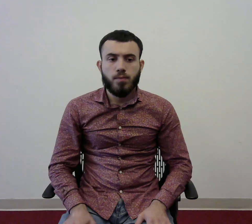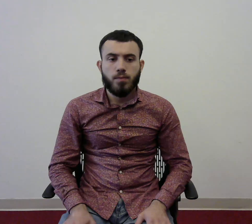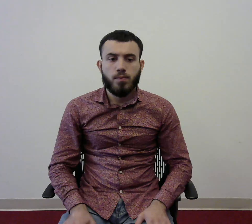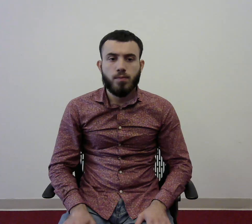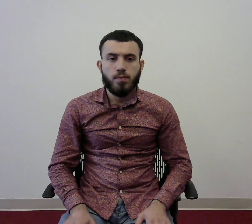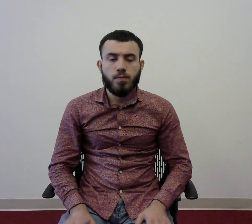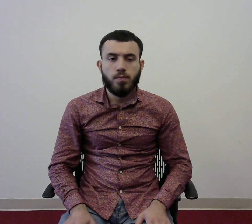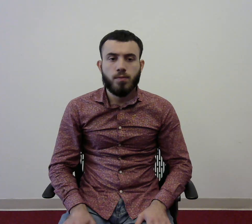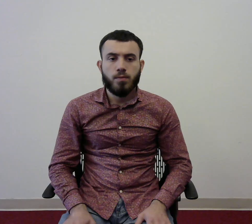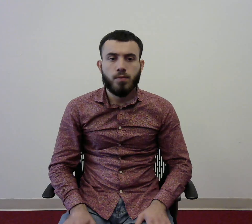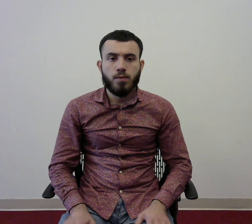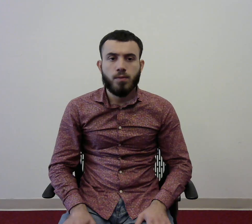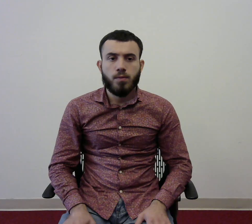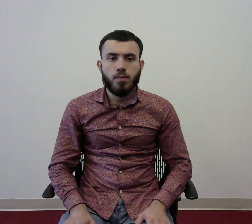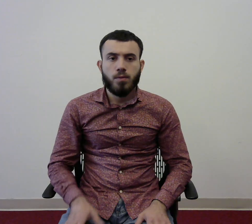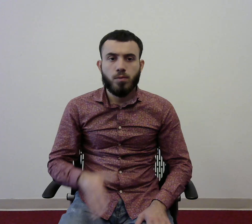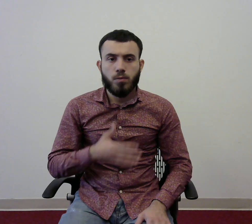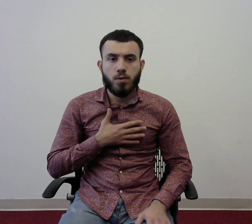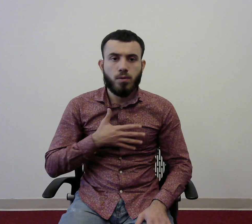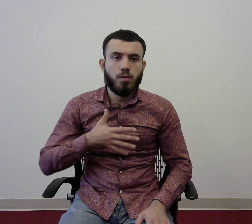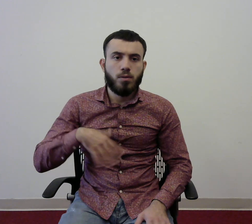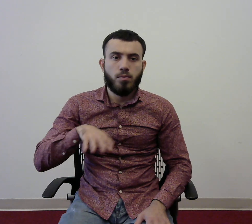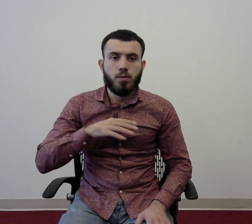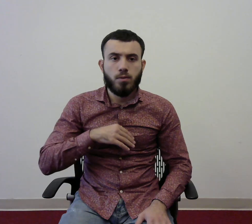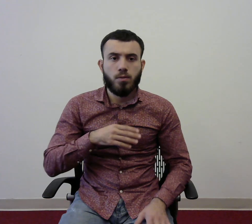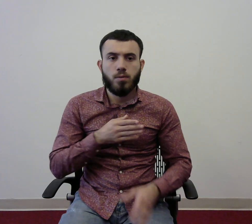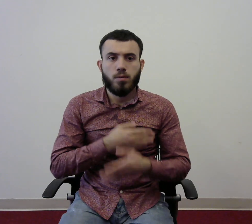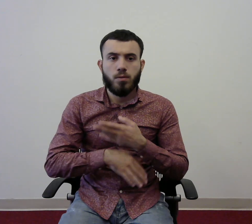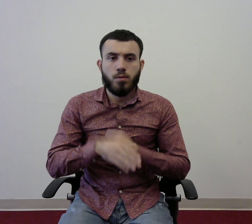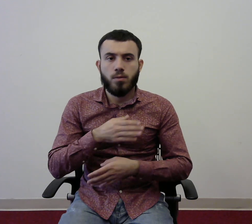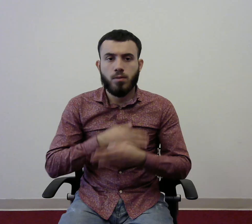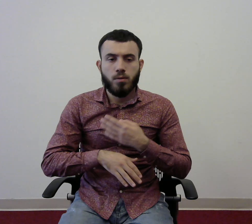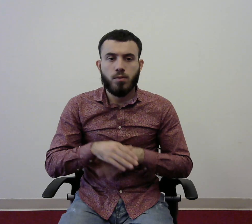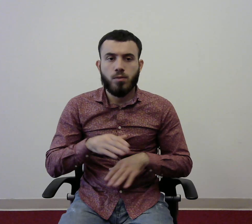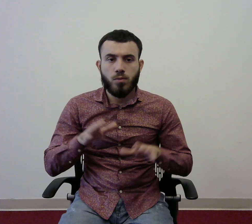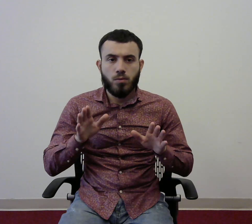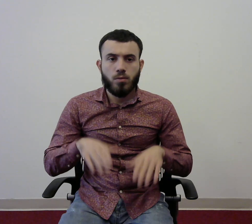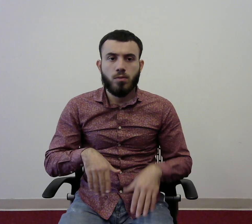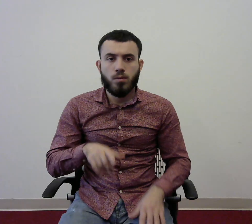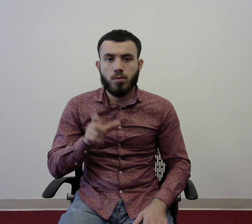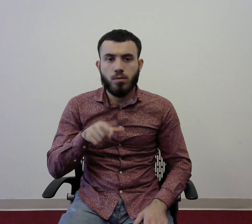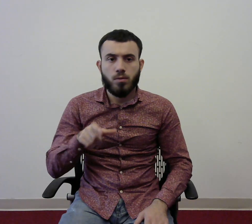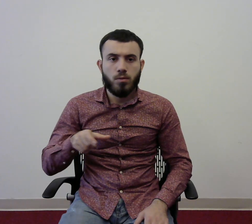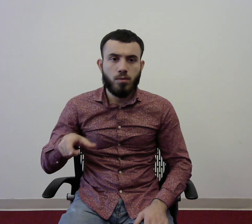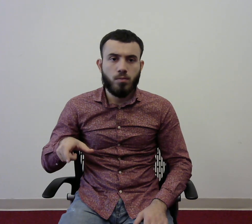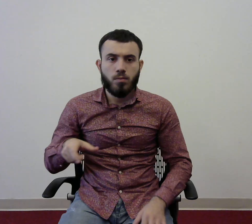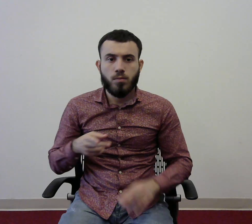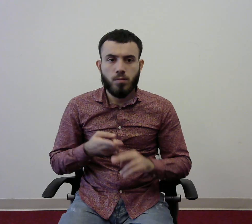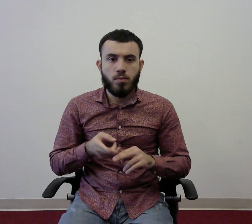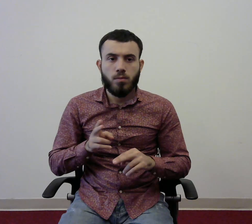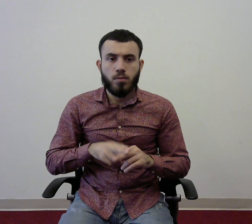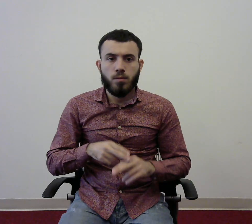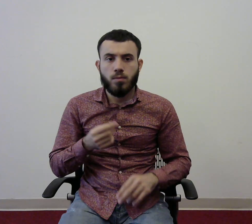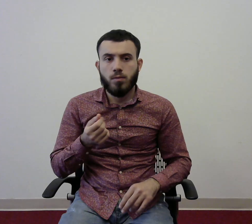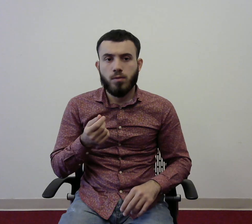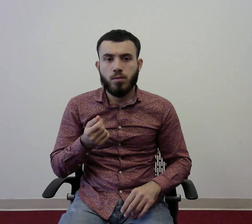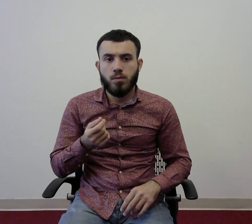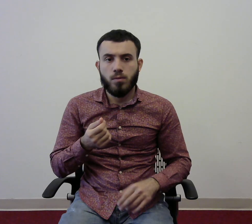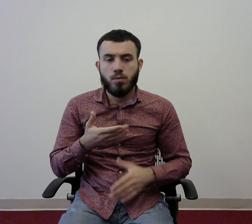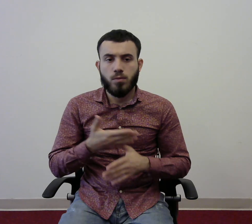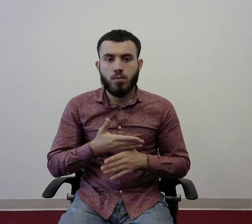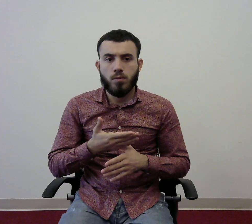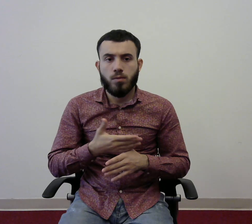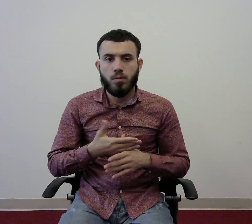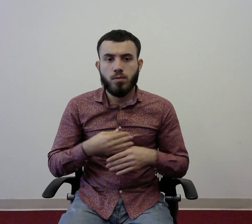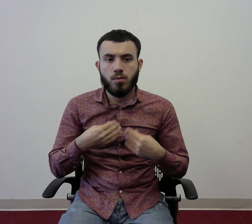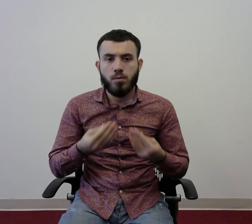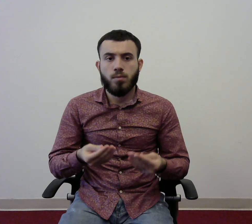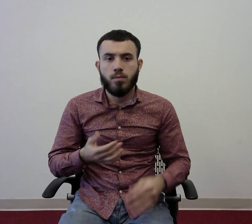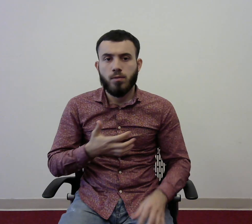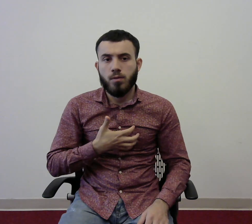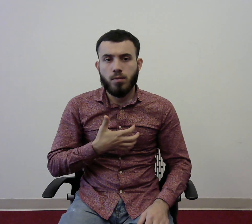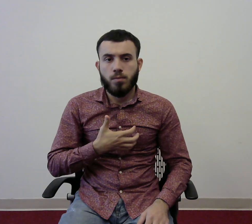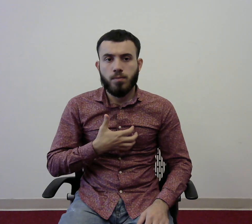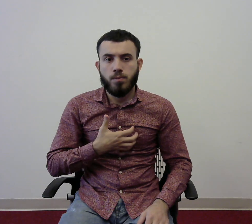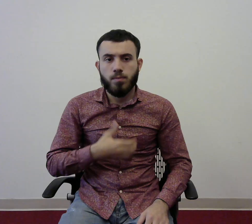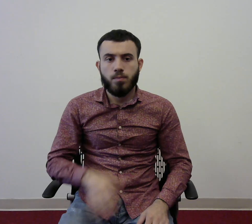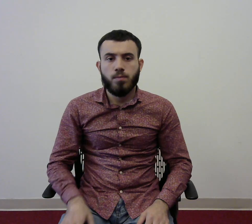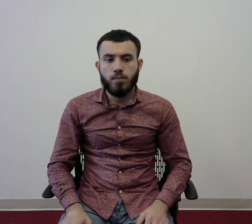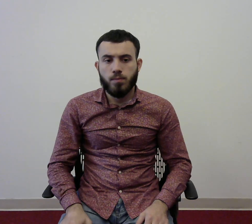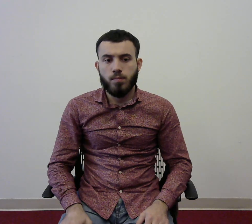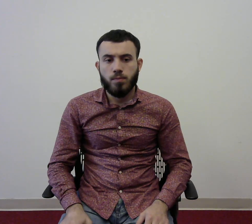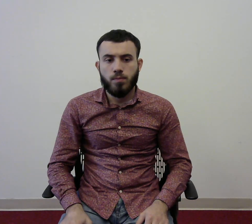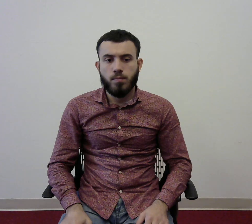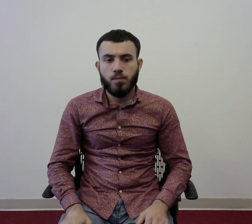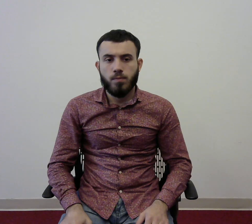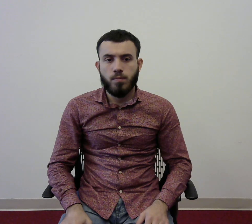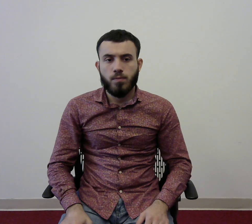Biz əlilliyi olan şəxslər üçün pul yardım vermək istəyirik